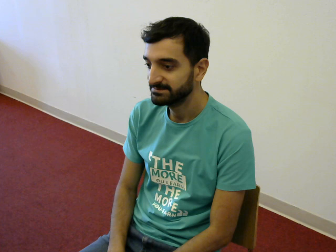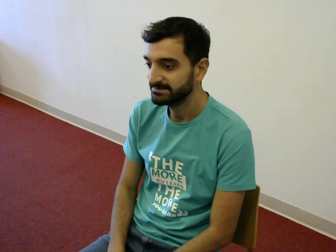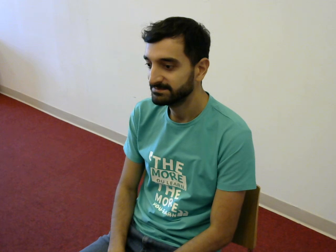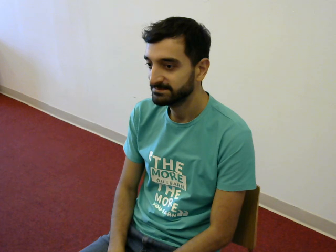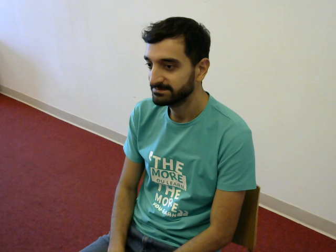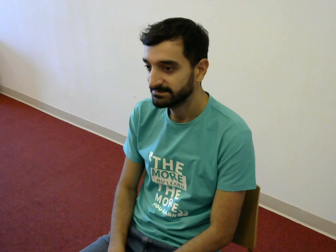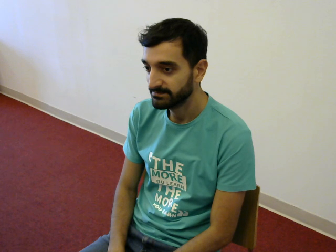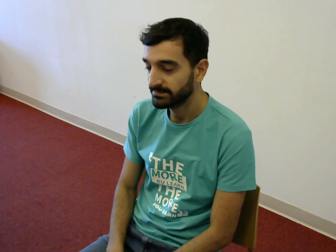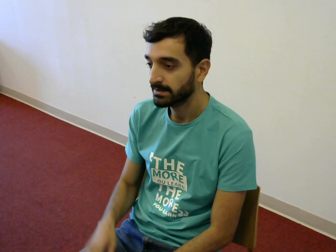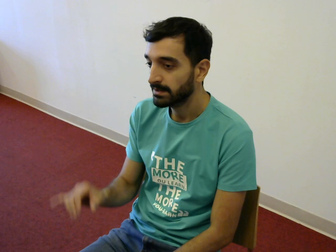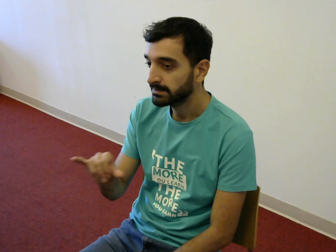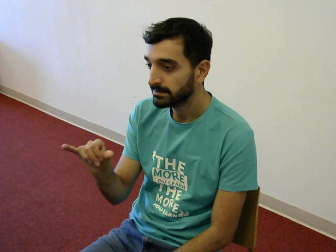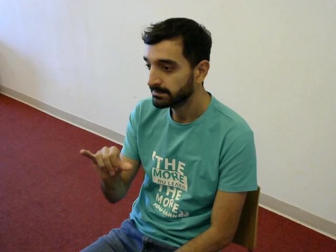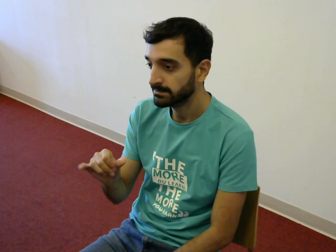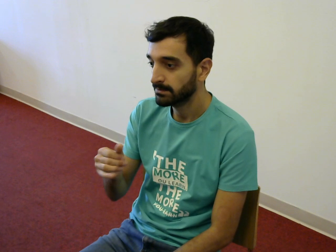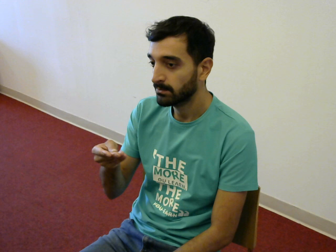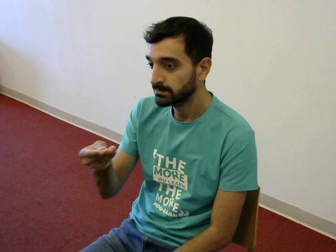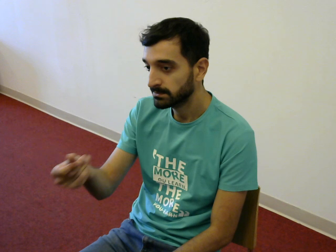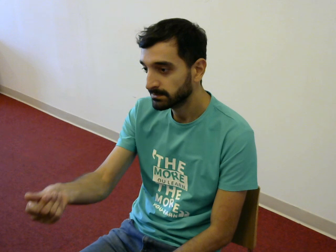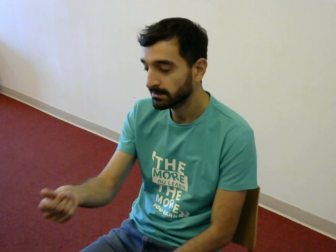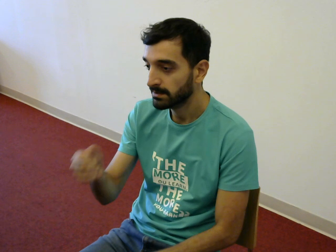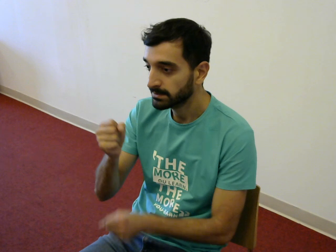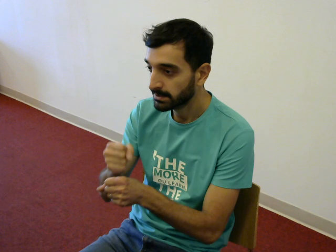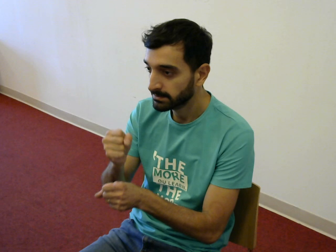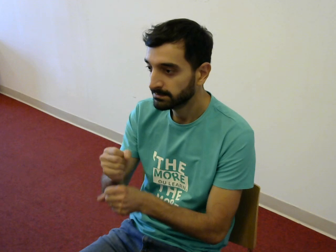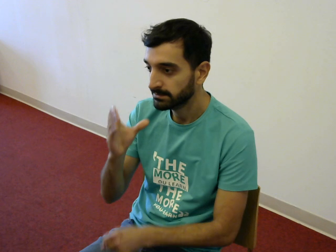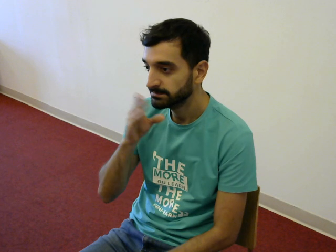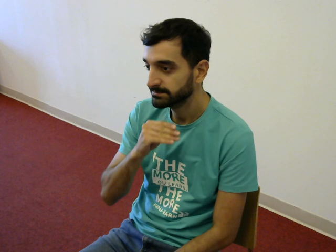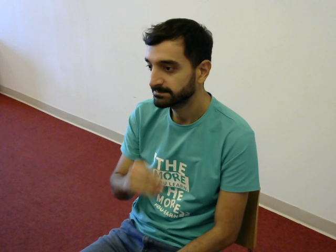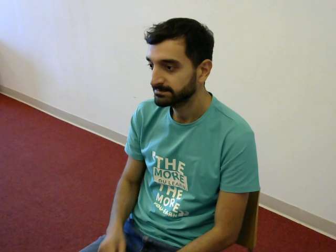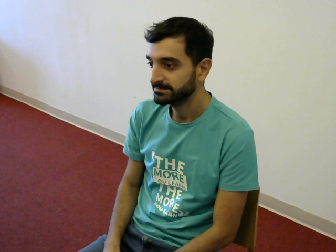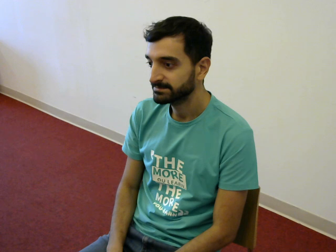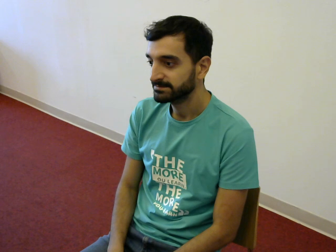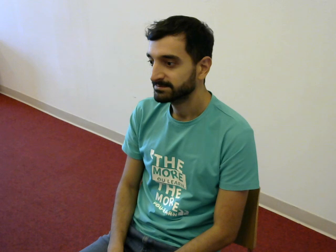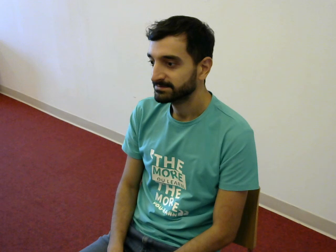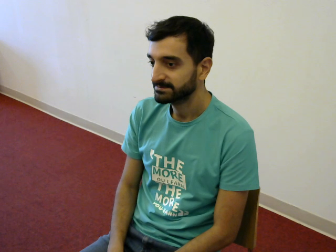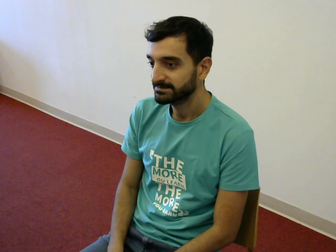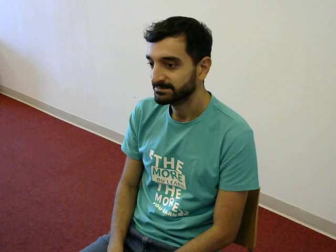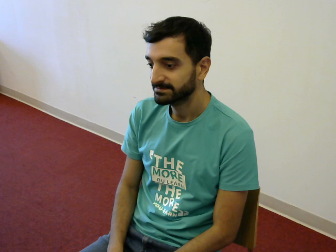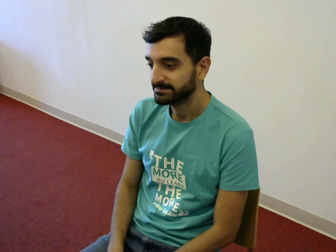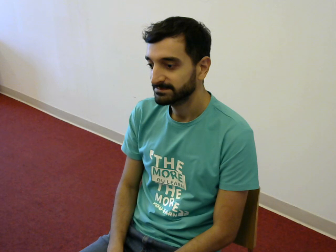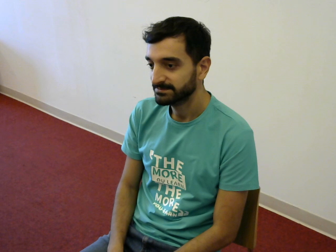Harda ödəniş edə bilərəm?